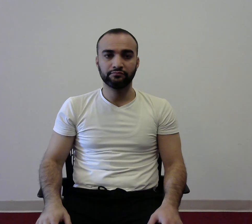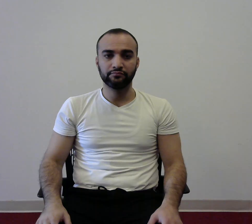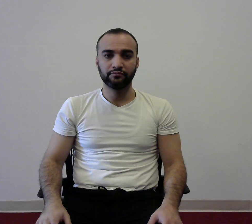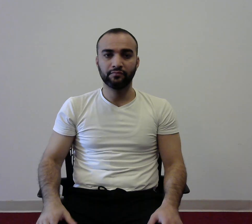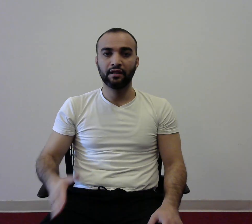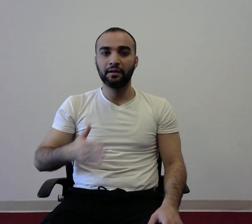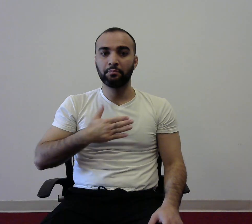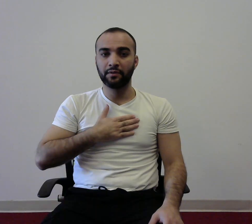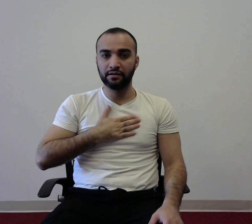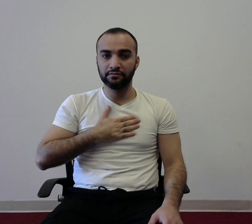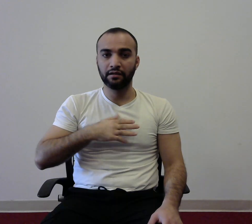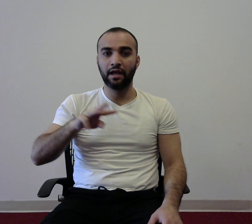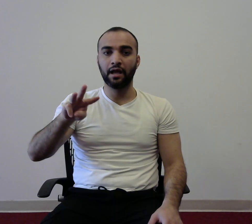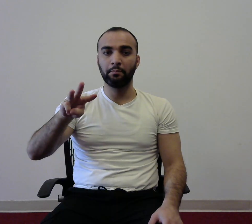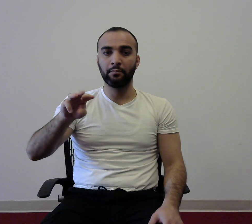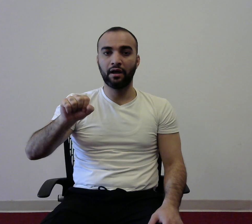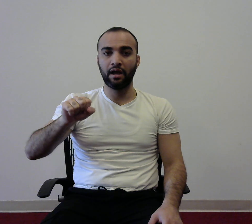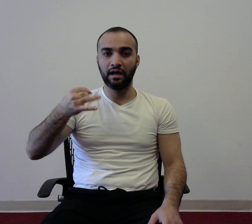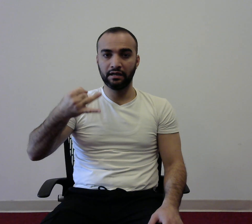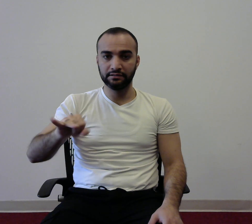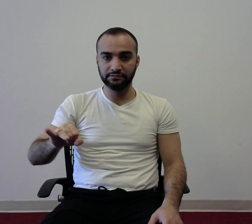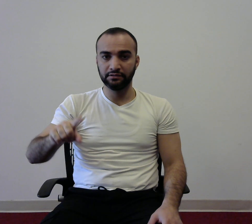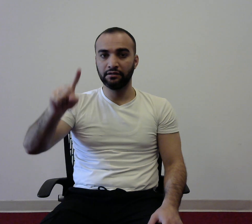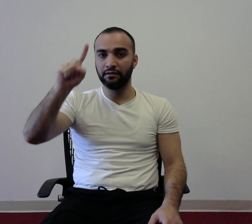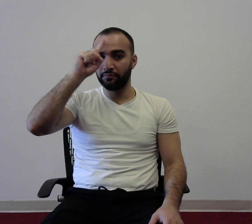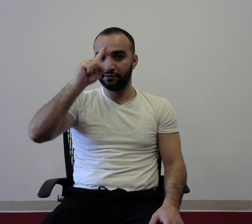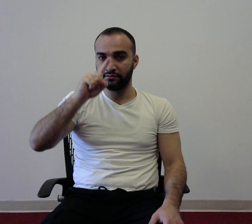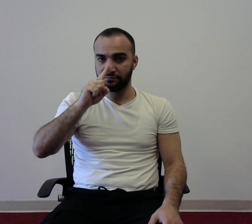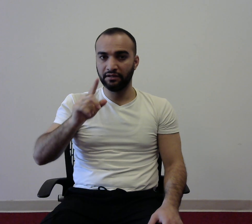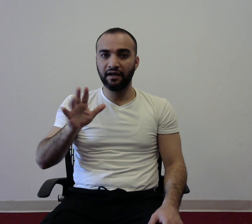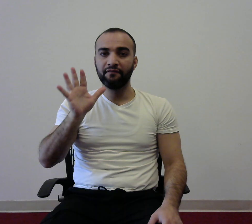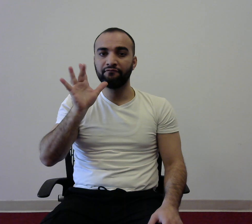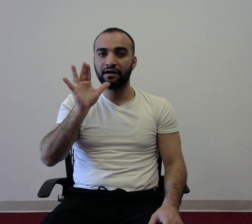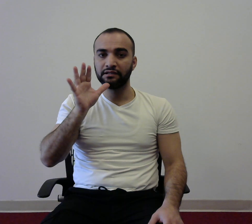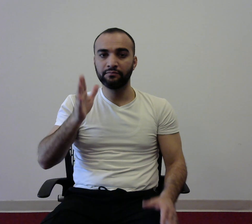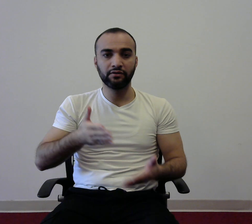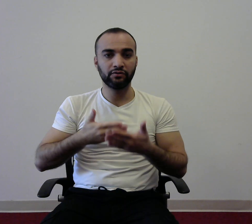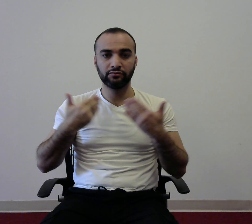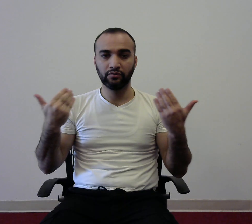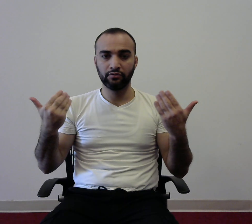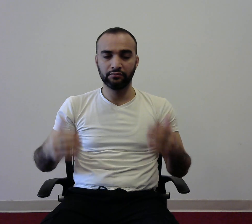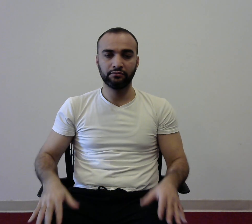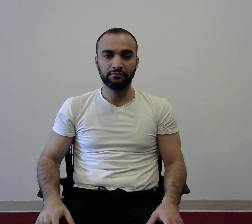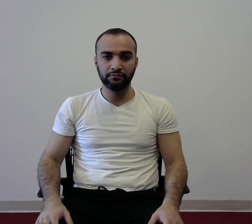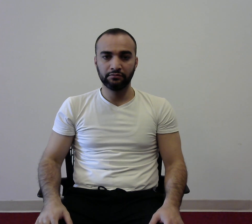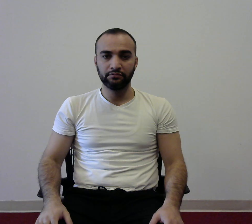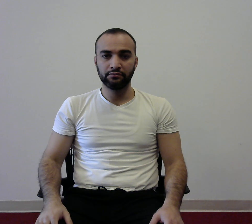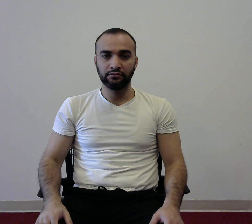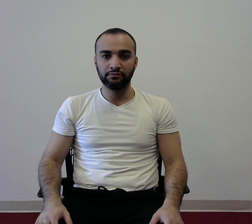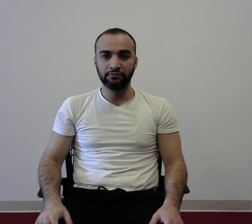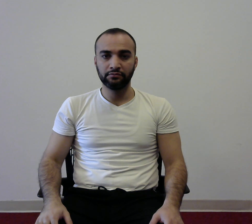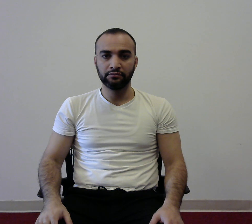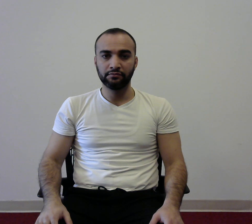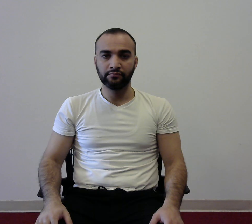Mənim may ayında vaxtım yoxdur